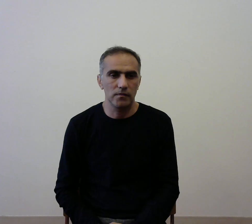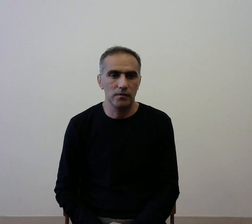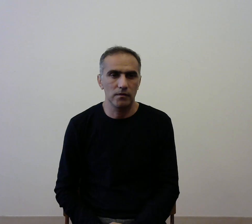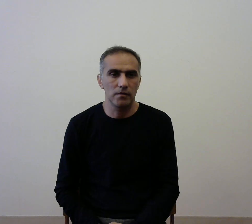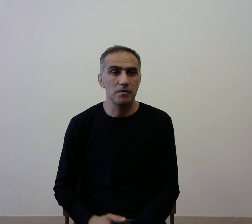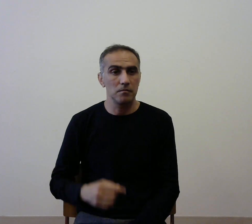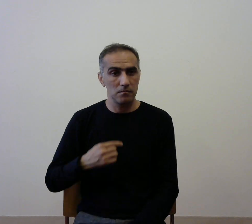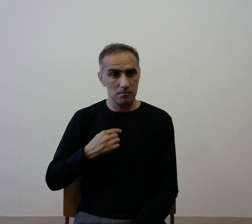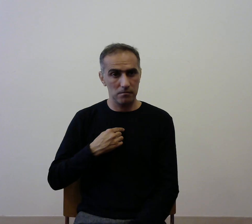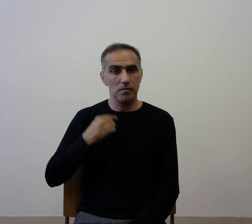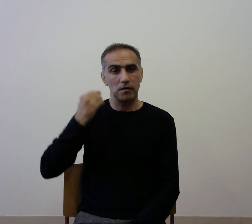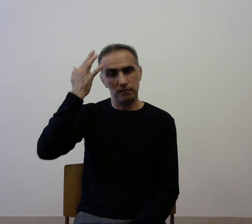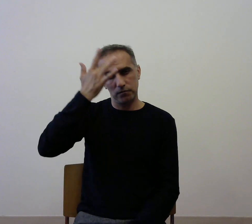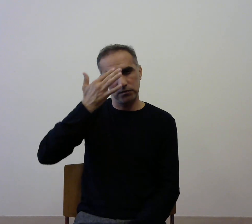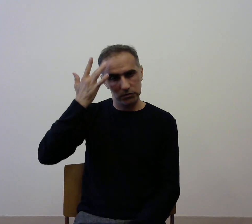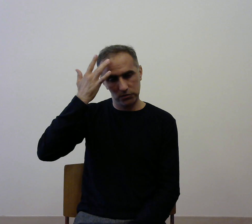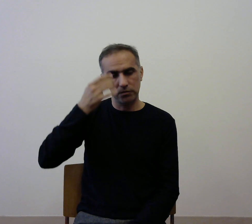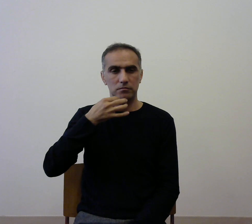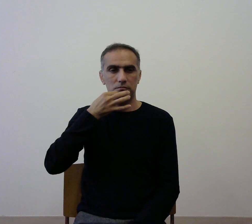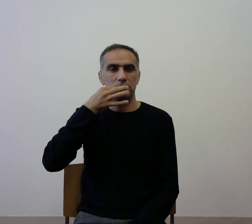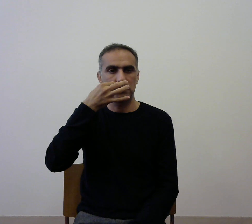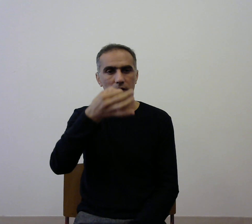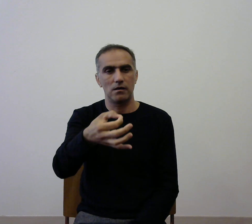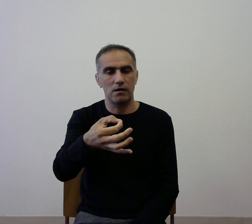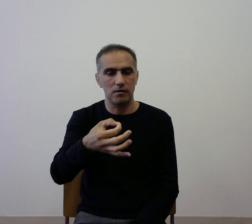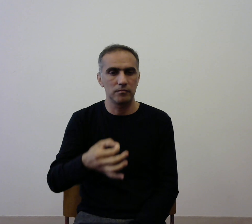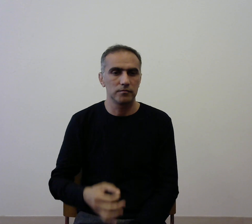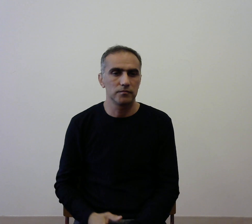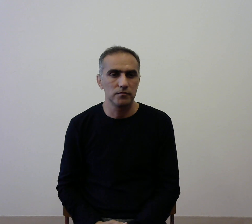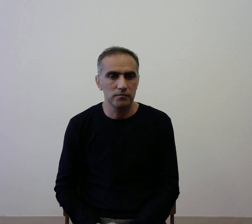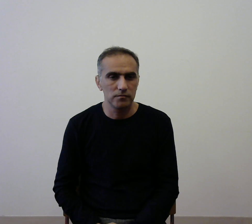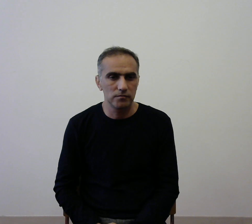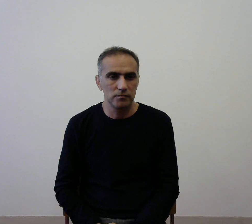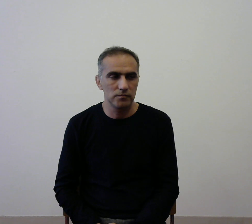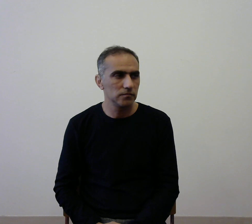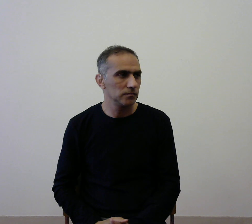Mən fikirləşim, deyərəm